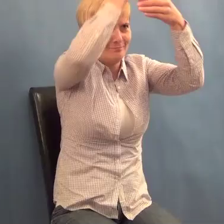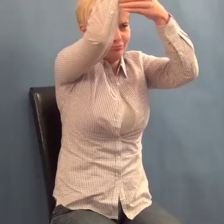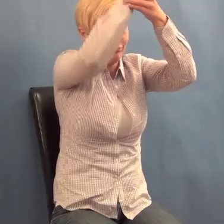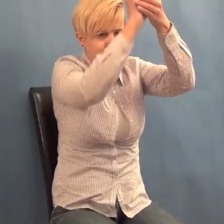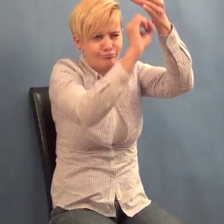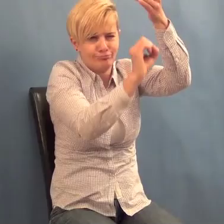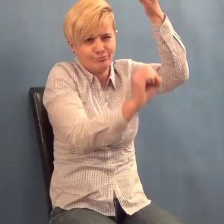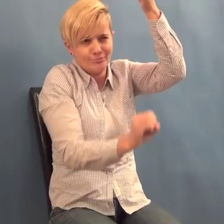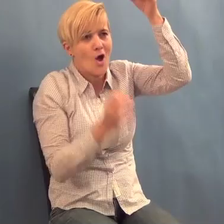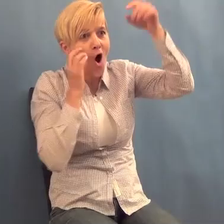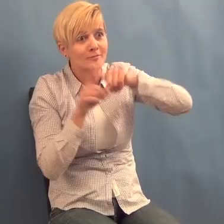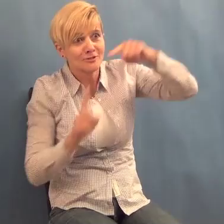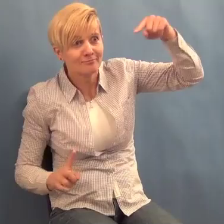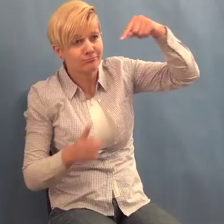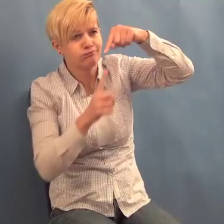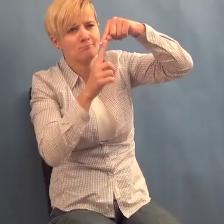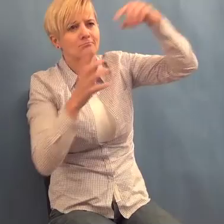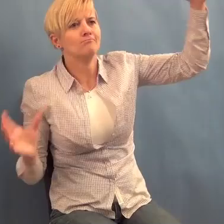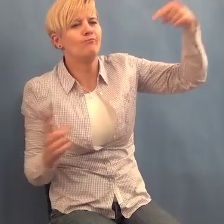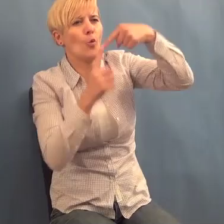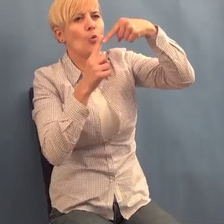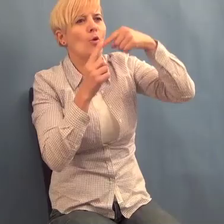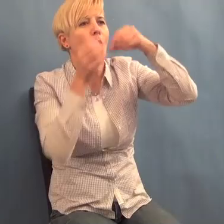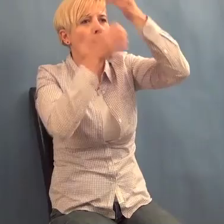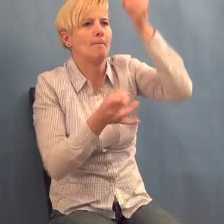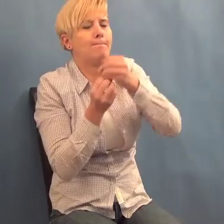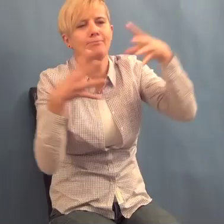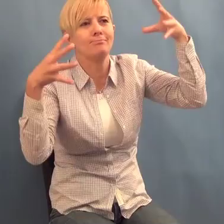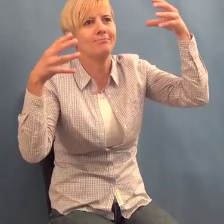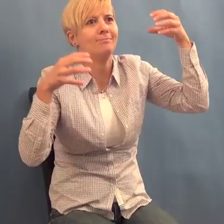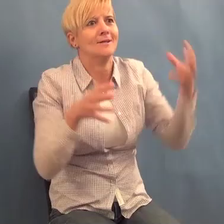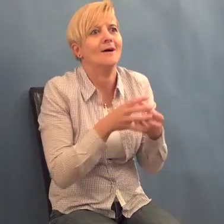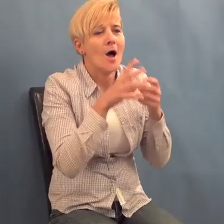Kula z hukiem spada w rurze, kot wspina się w rurze, zderzają się, bum!